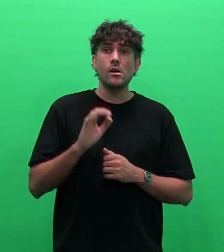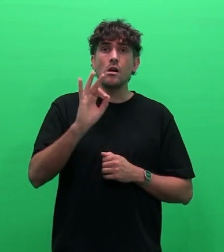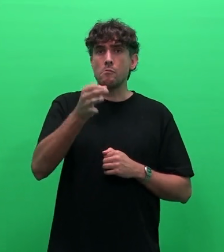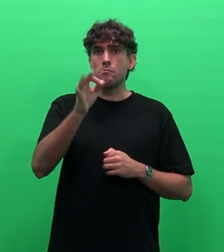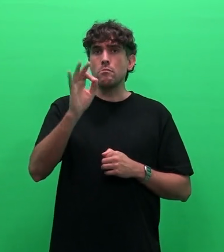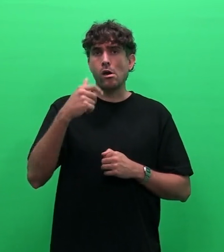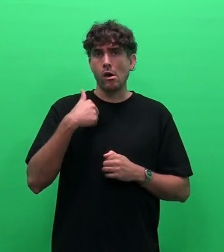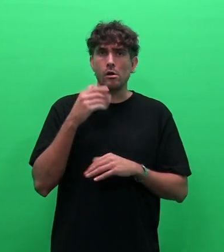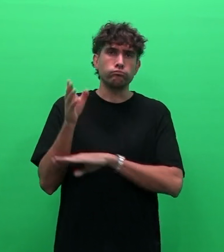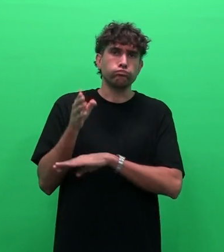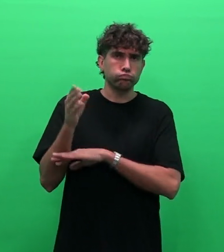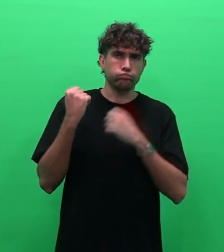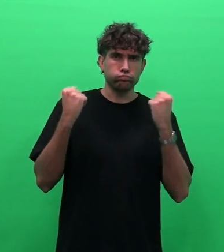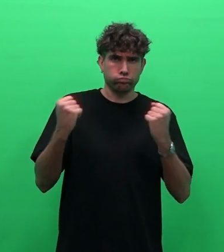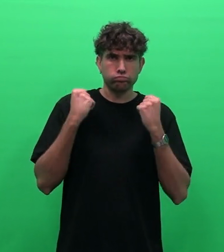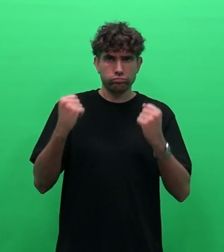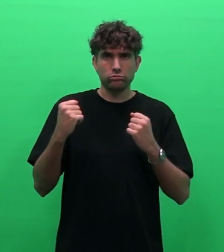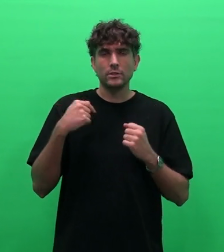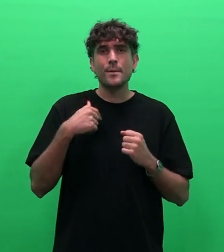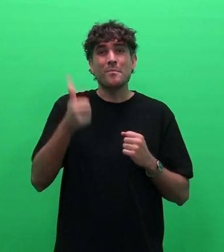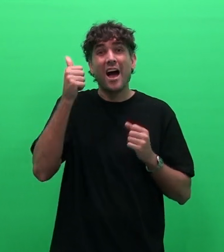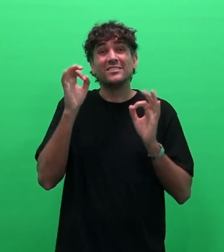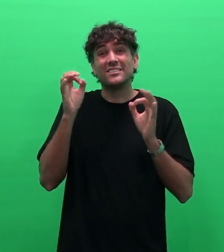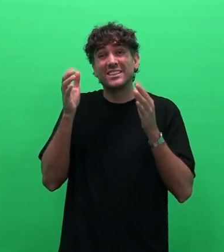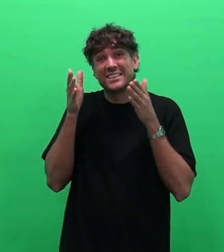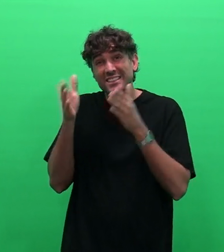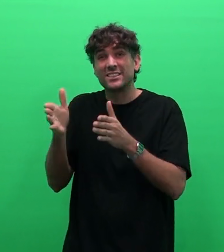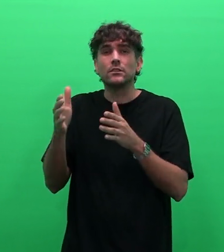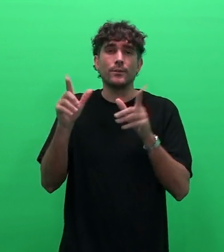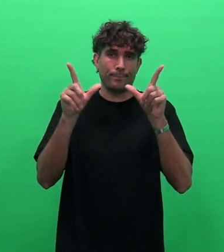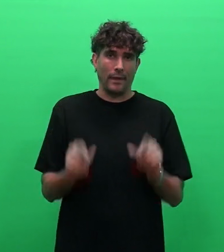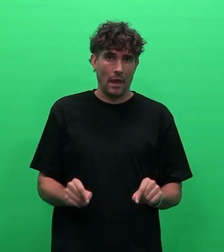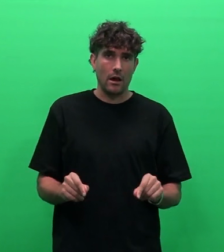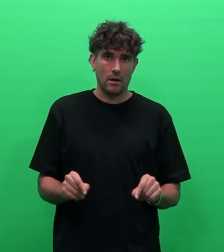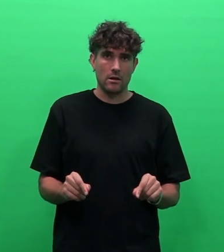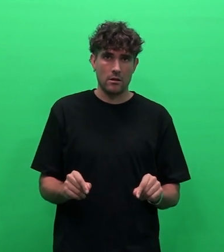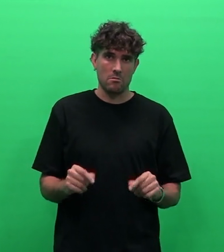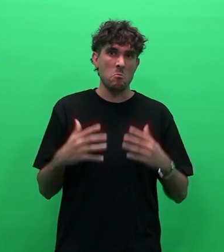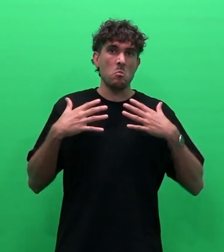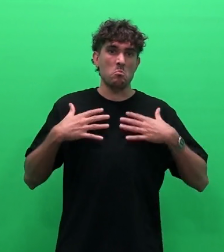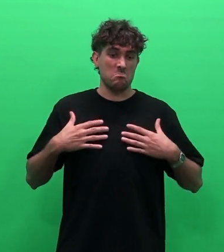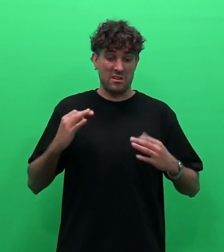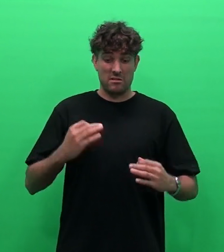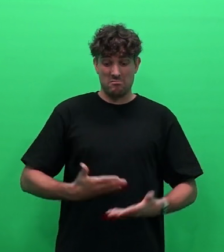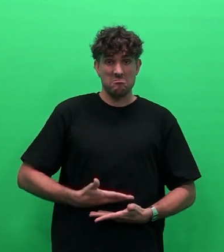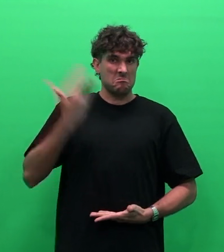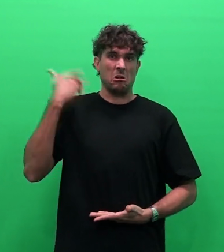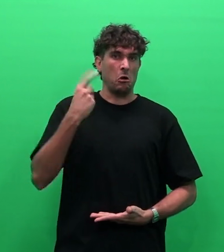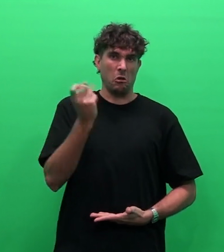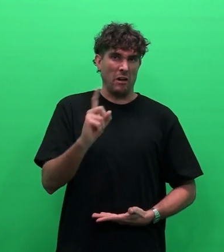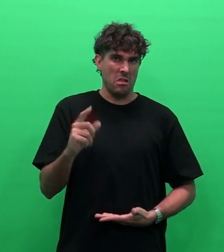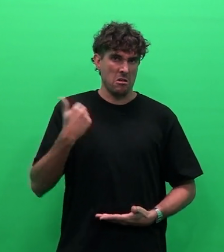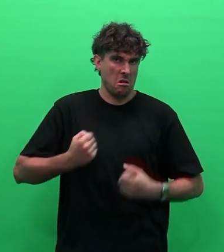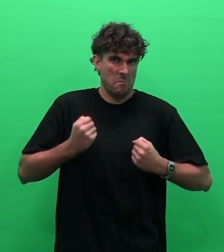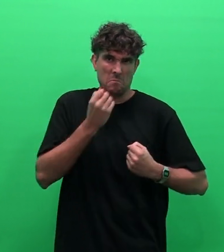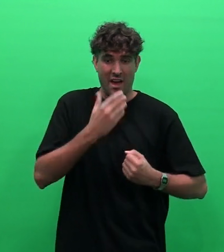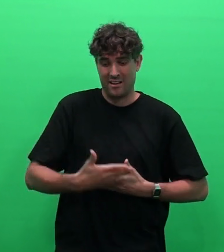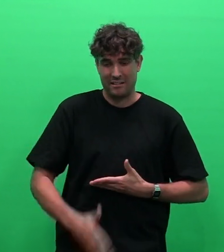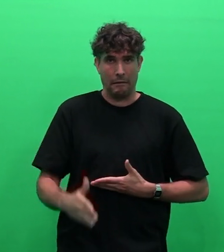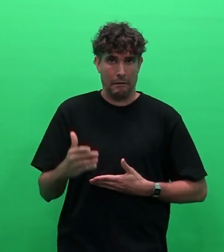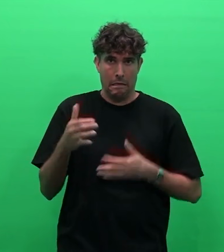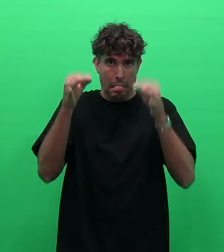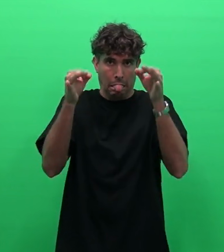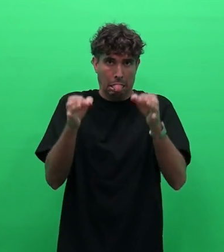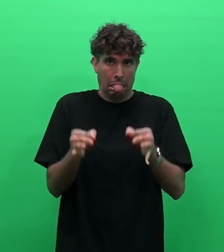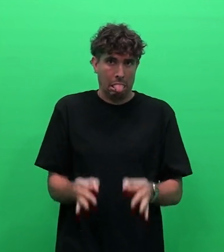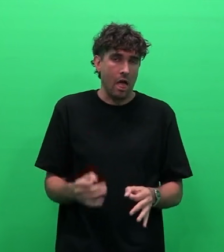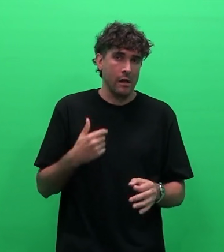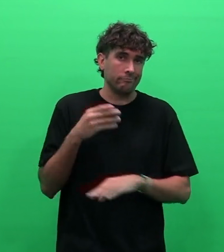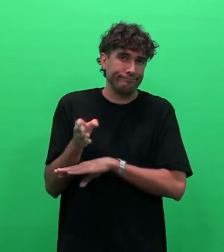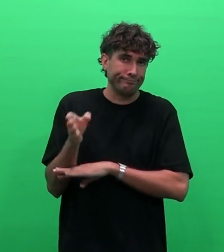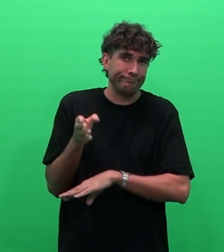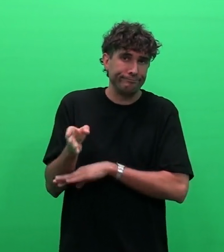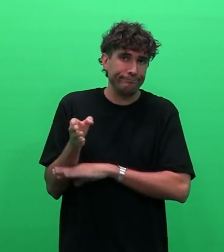Sí, vaig sovint al gimnàs. Faig més entrenament de cames, del tors no em cal, ja estic bé i fort, però del tren inferior tinc les cames molt primes i per això hi vaig.